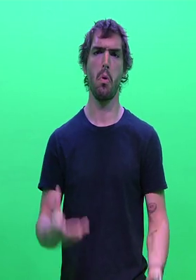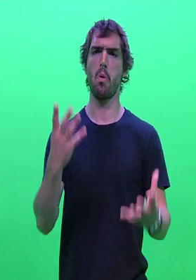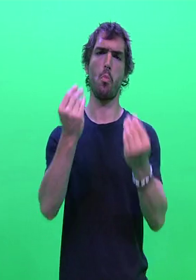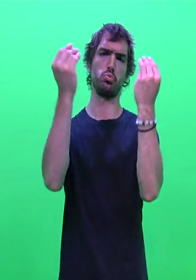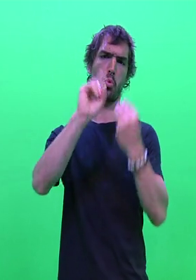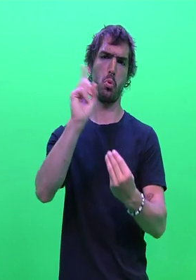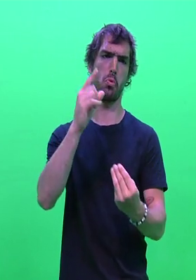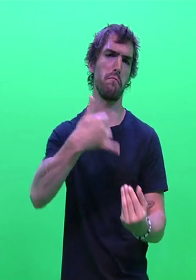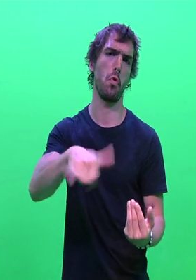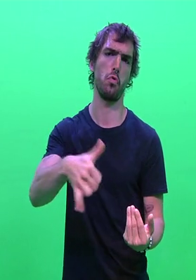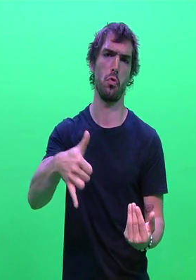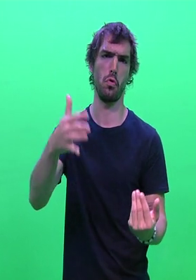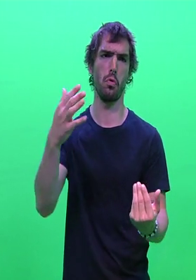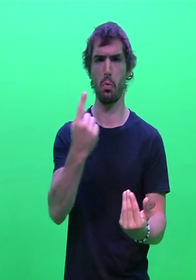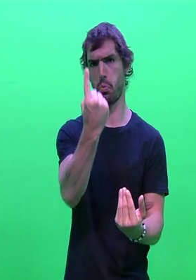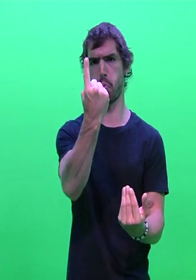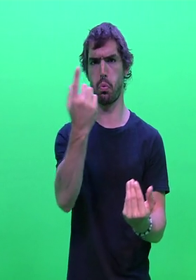No gaire, és fluix, un u.